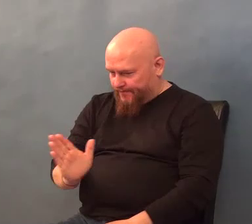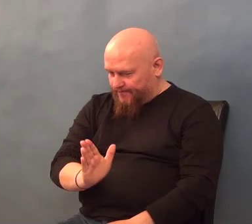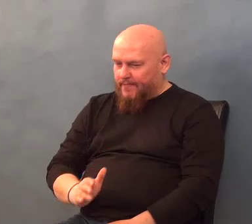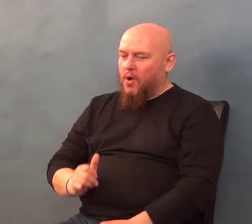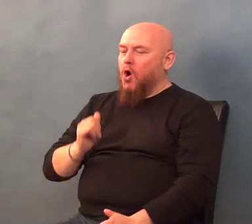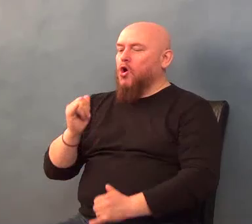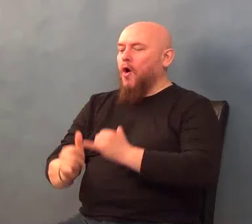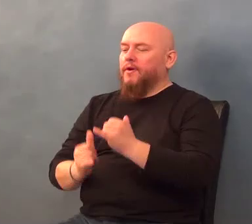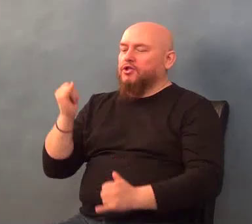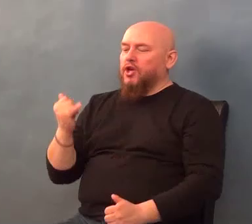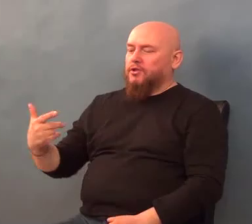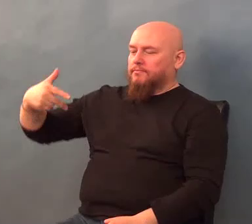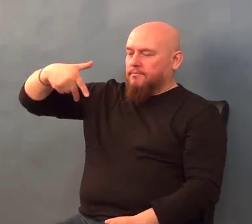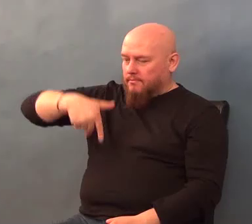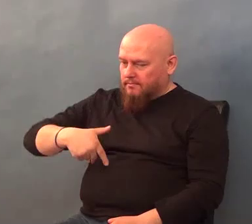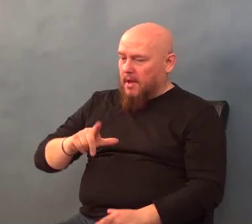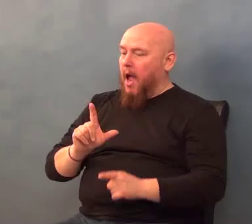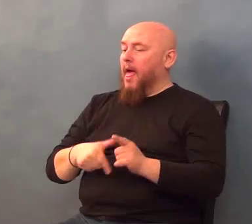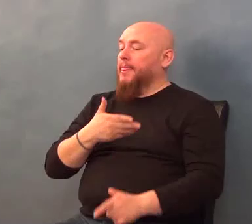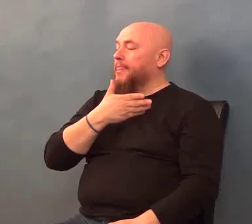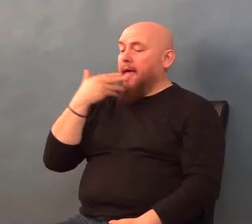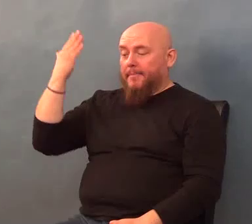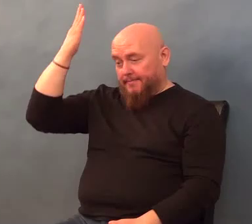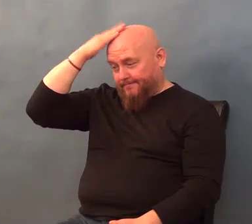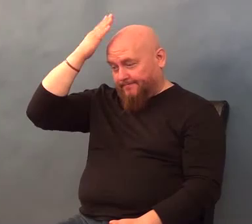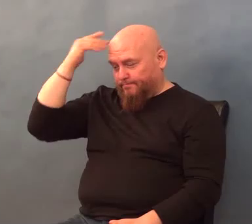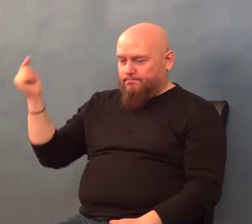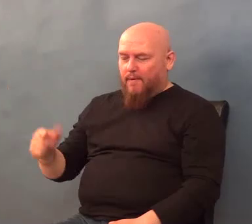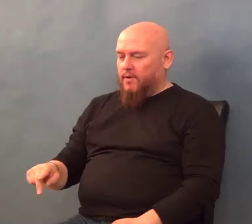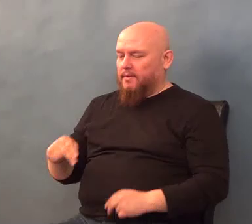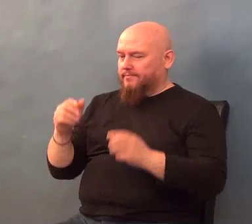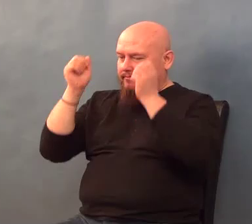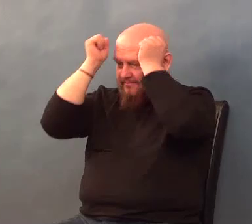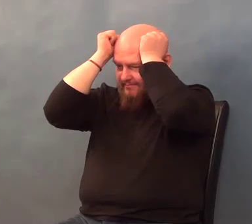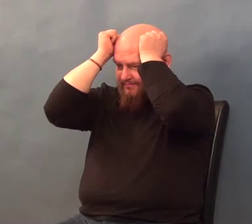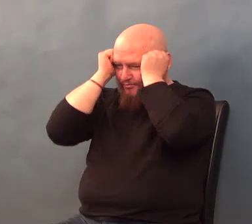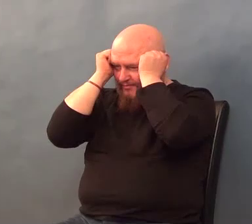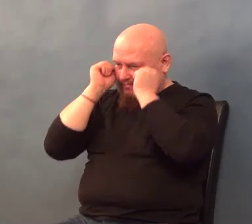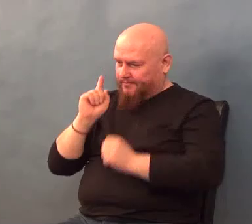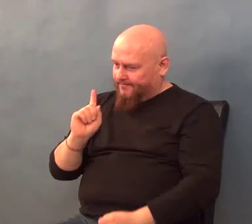Dziecko siedzi na rowerze, ale nie ma kasku na głowie, więc musi założyć.